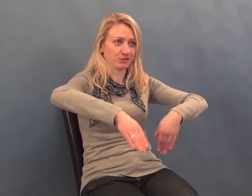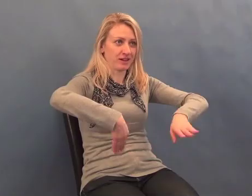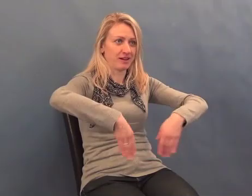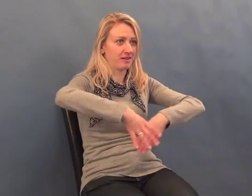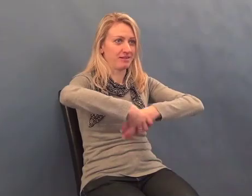Normalnie, bez trzymania się za ręce.